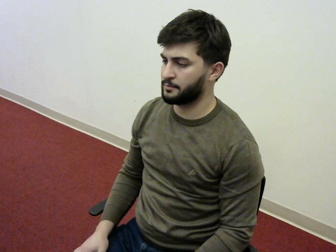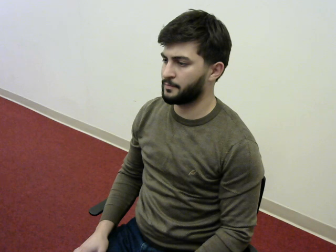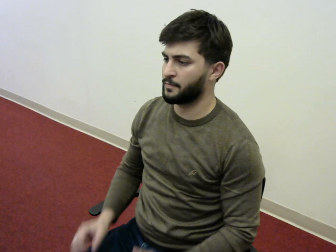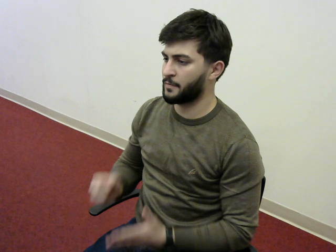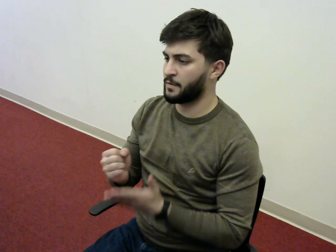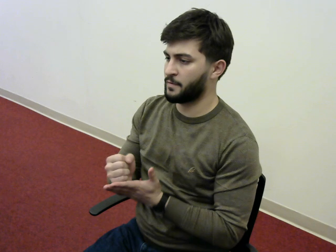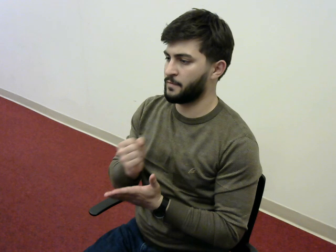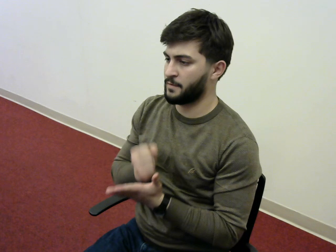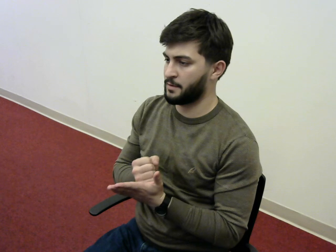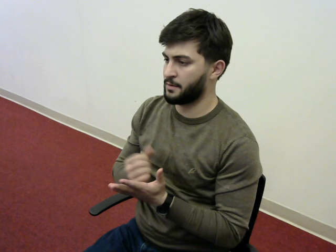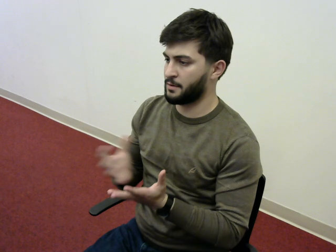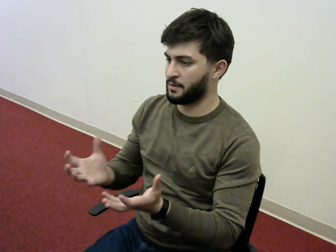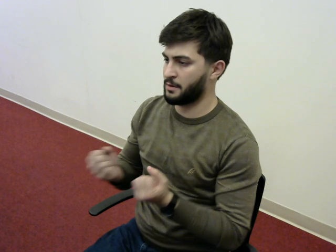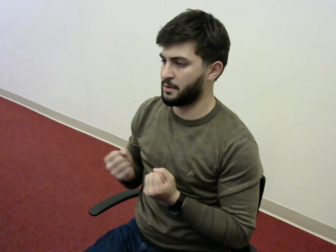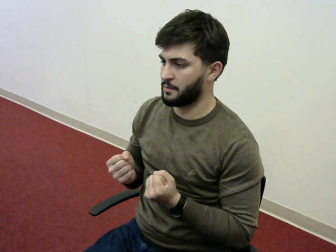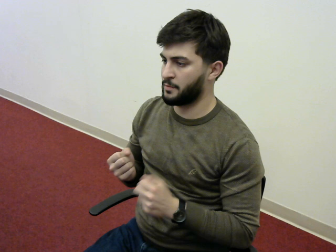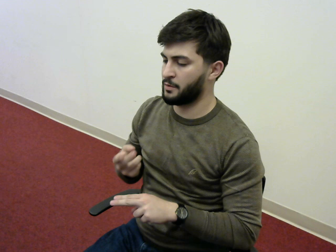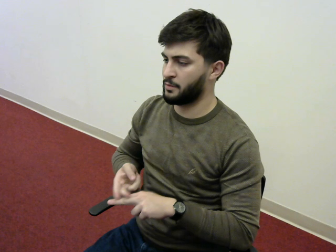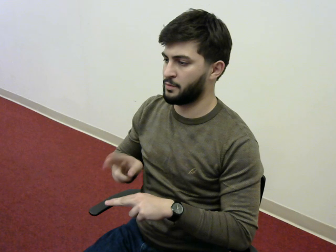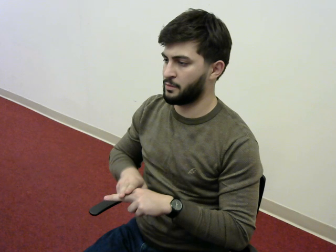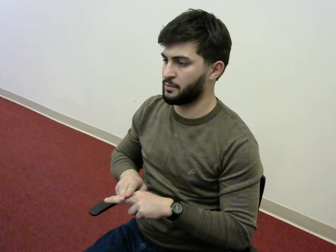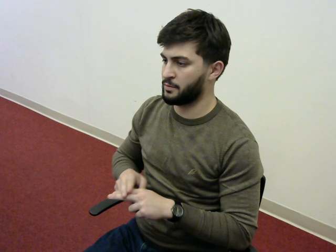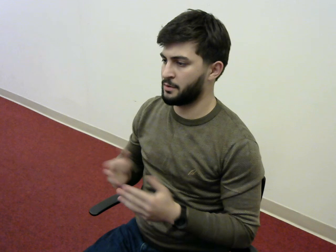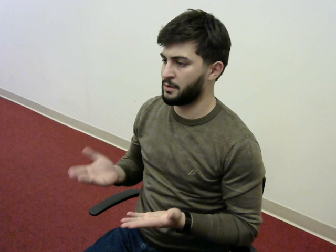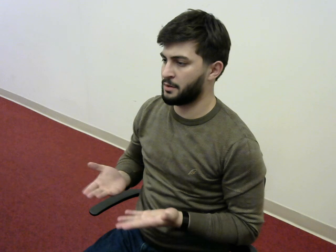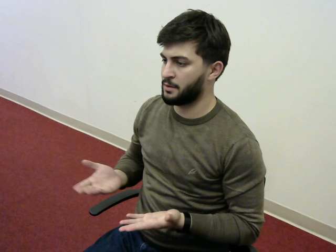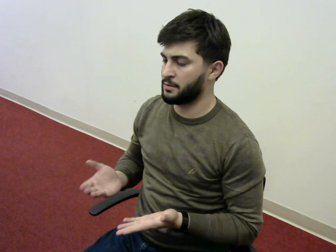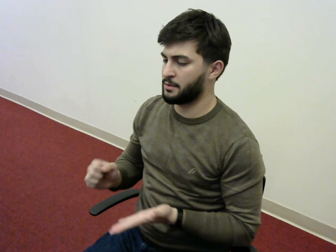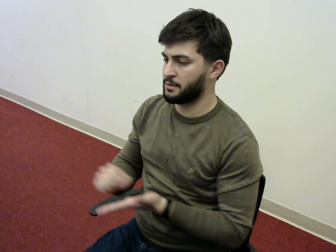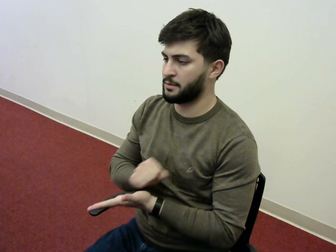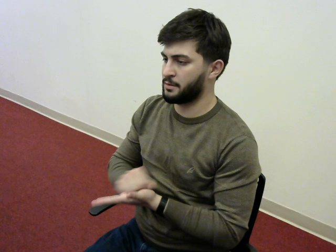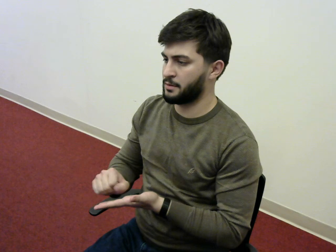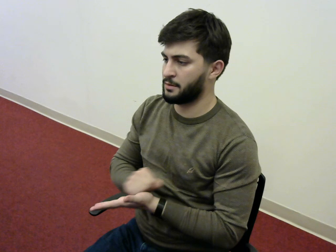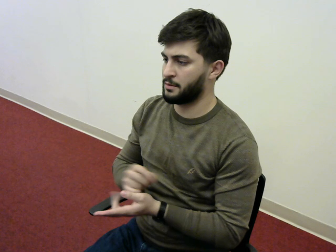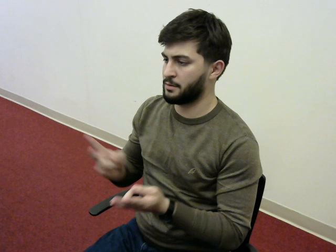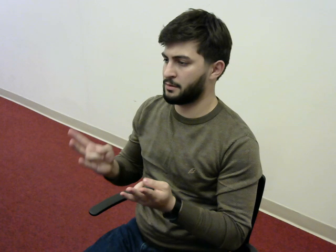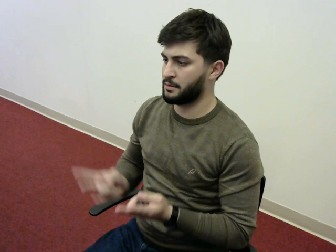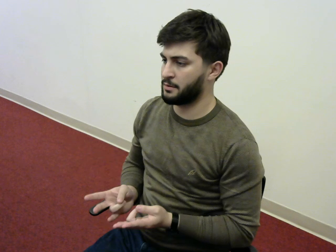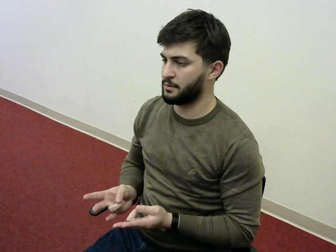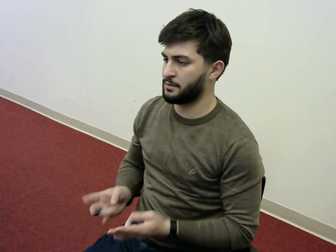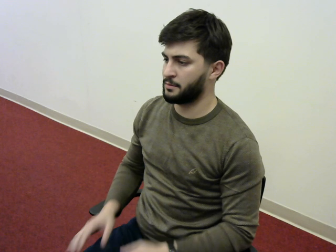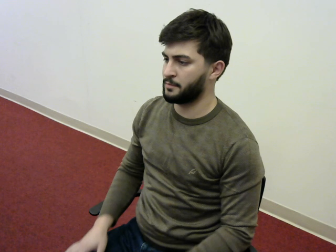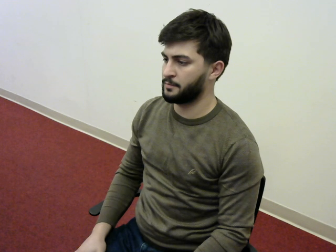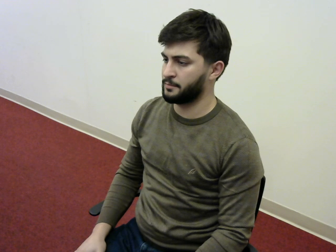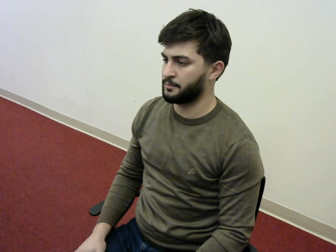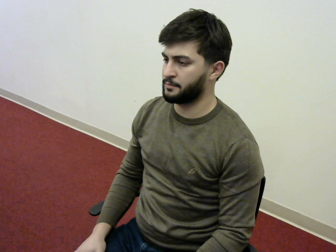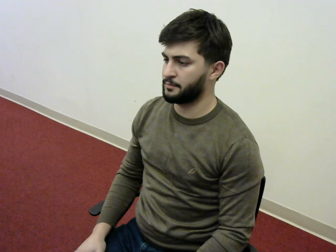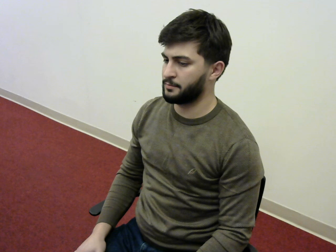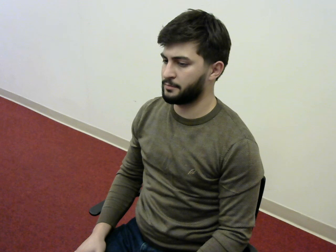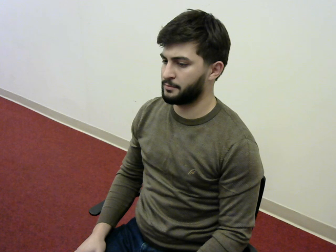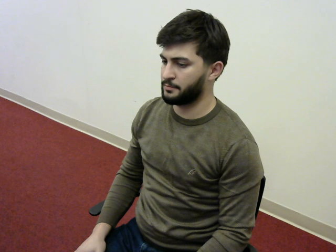Viza almaq üçün hansı sənədlər lazımdır?